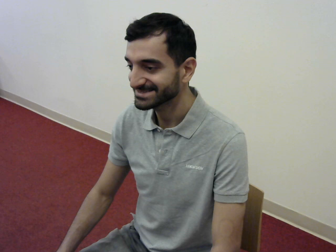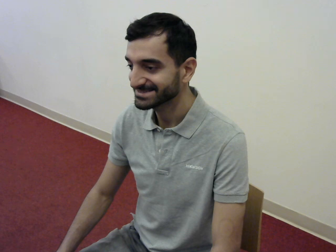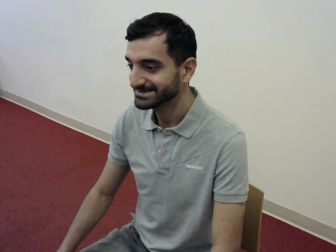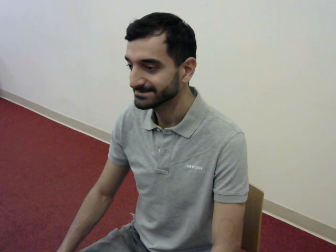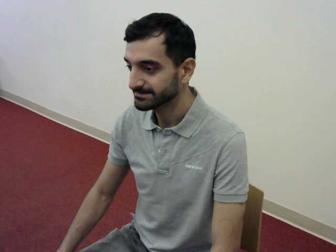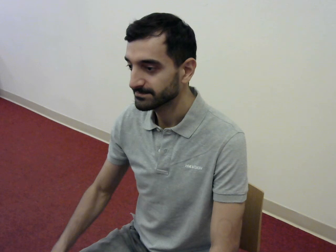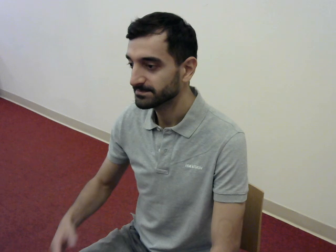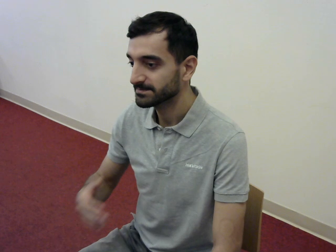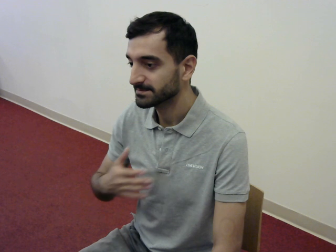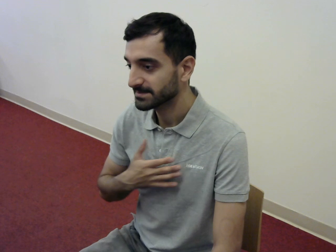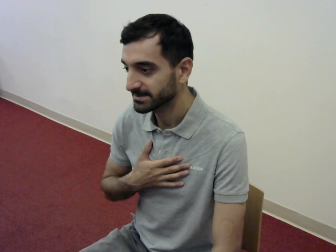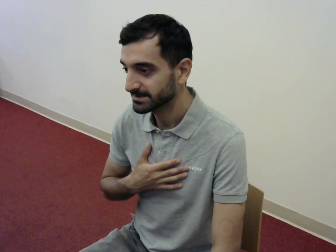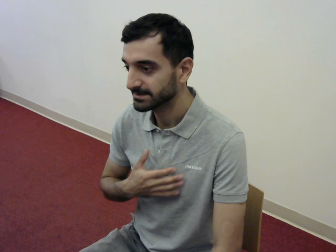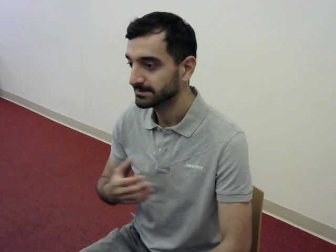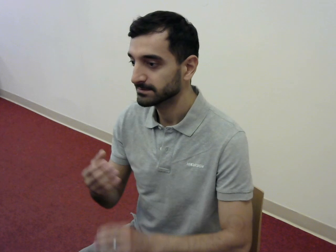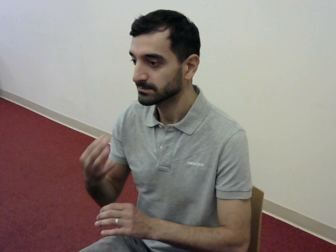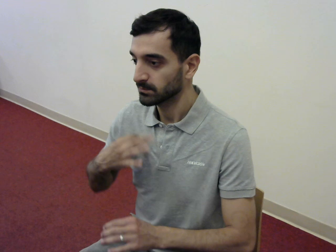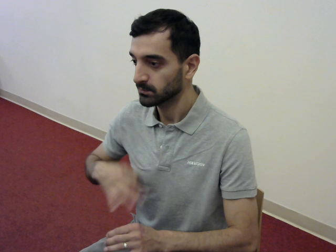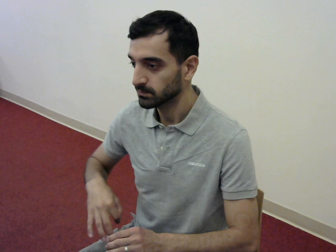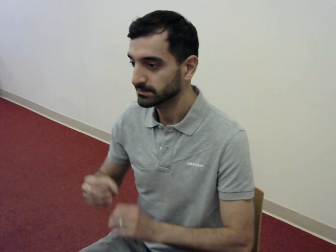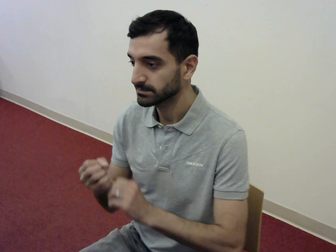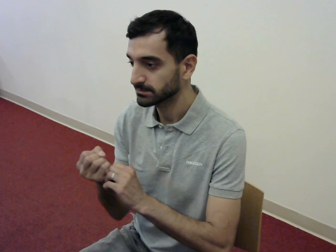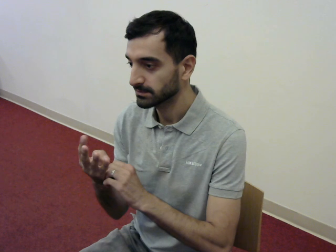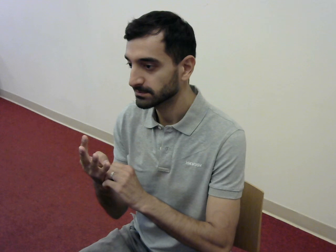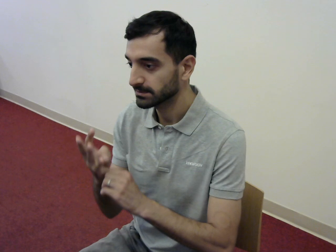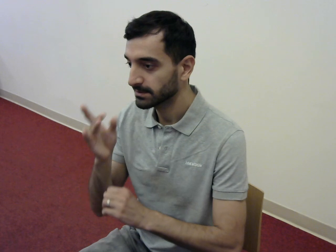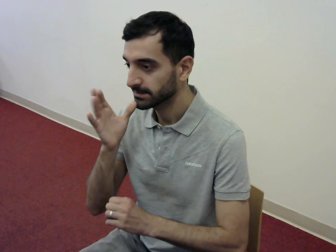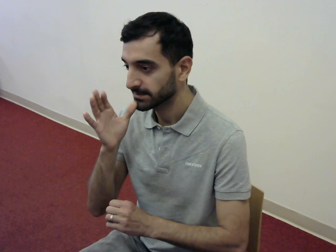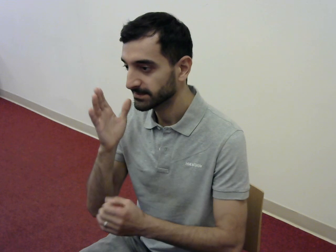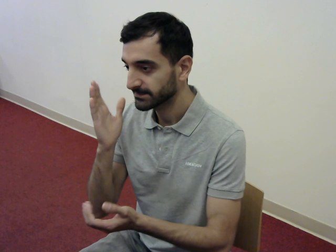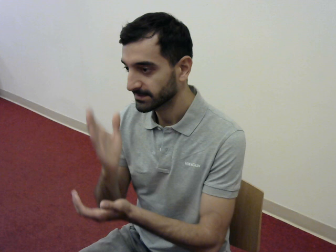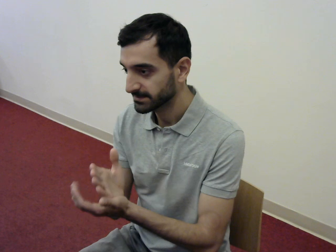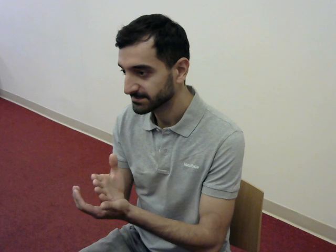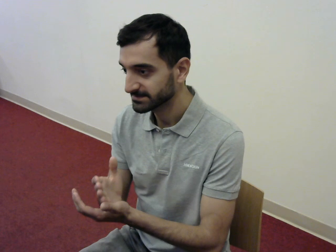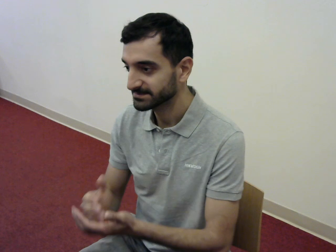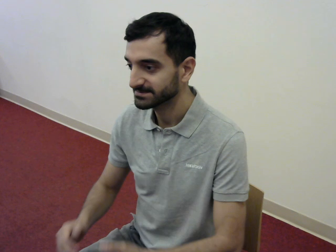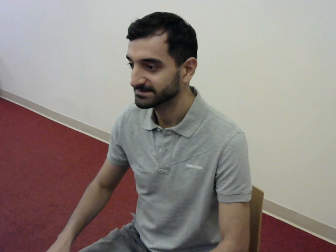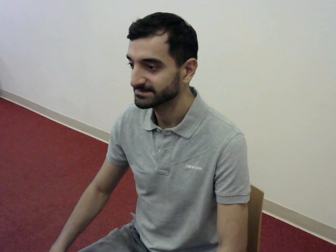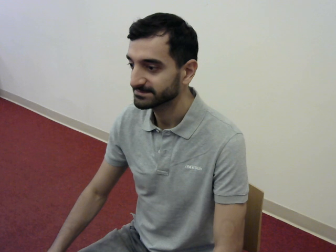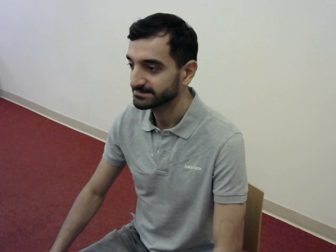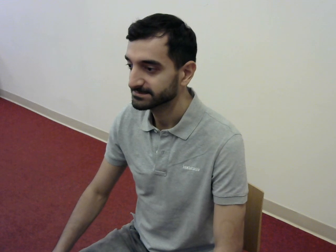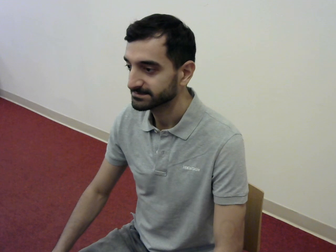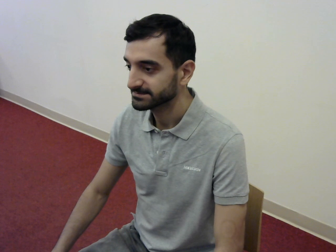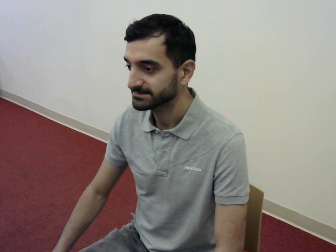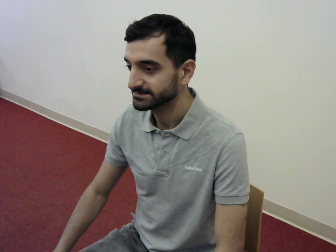Mənim oğlumun 14 yaşı var